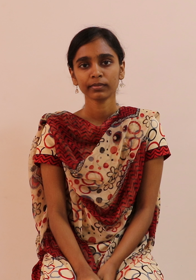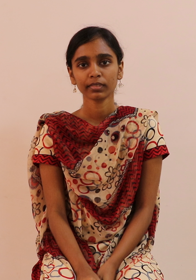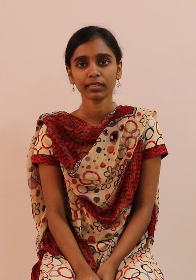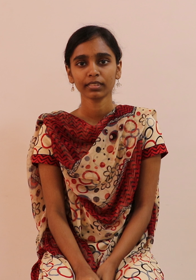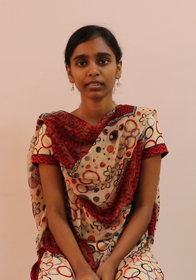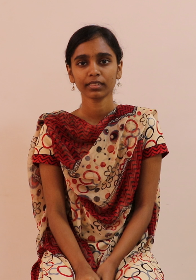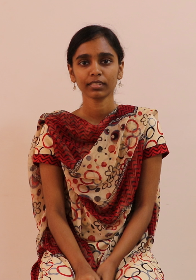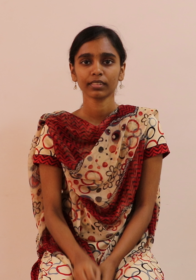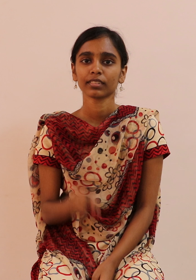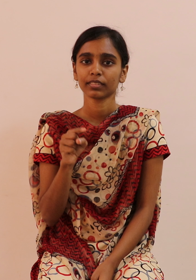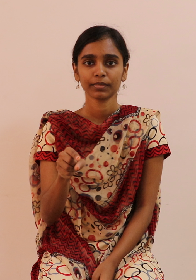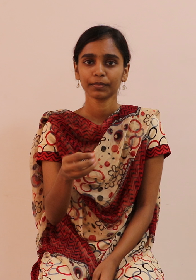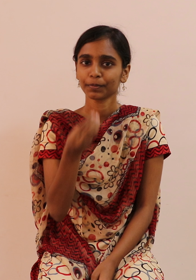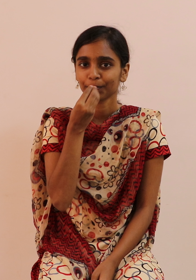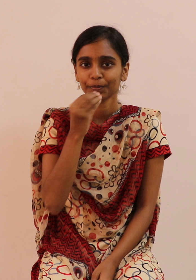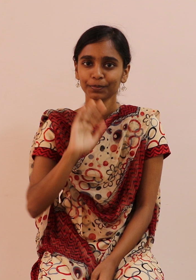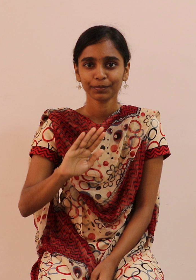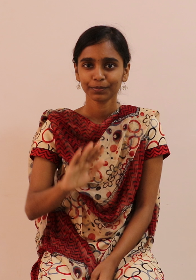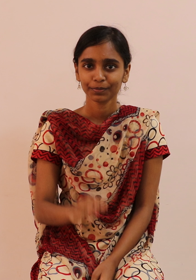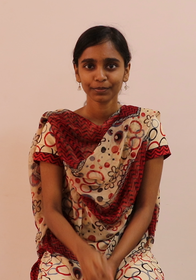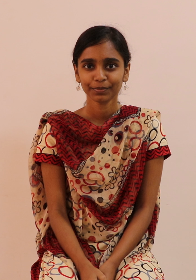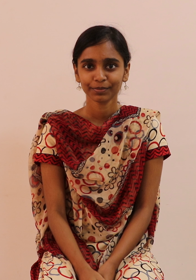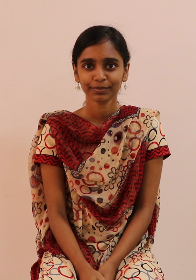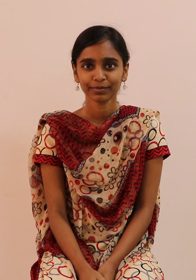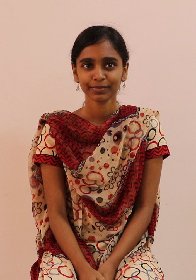had your food